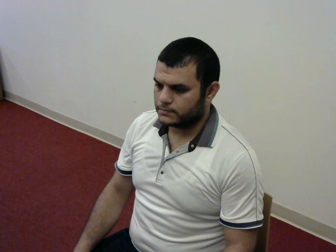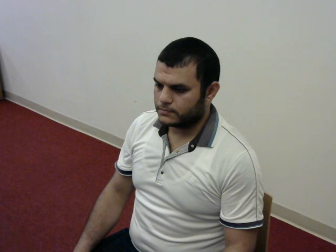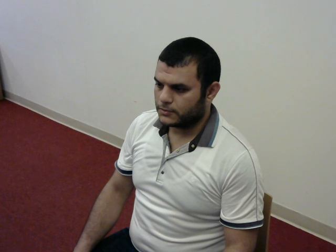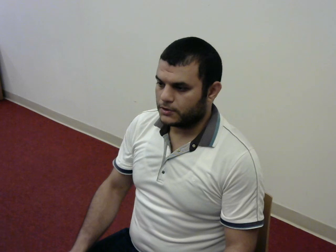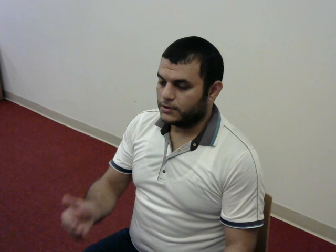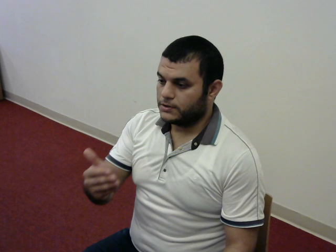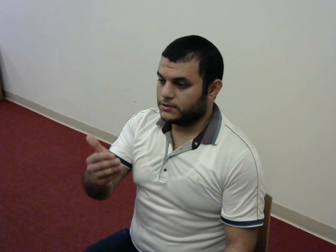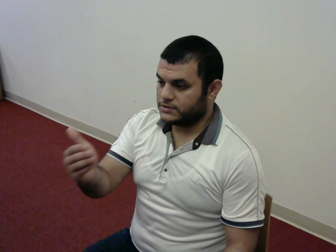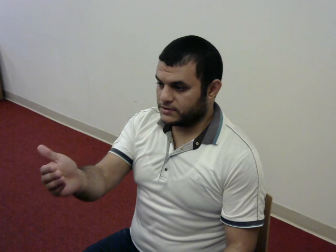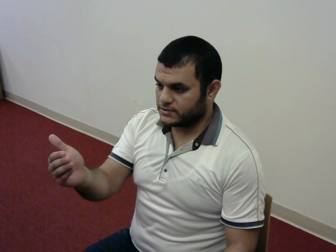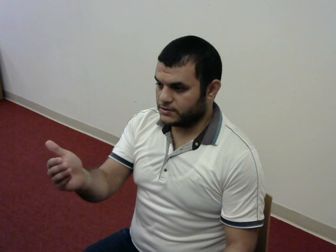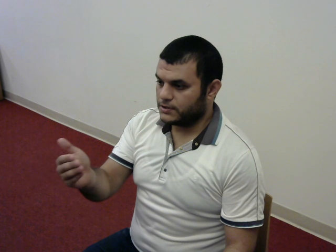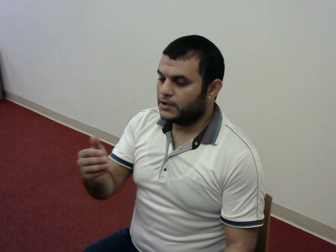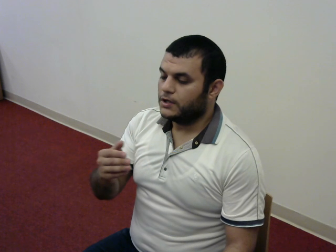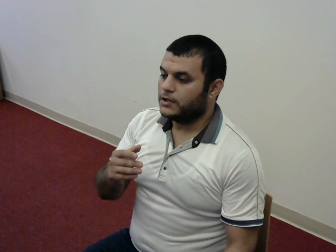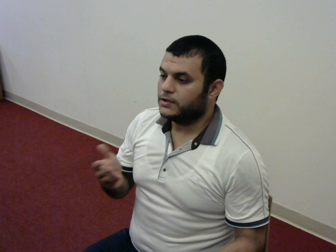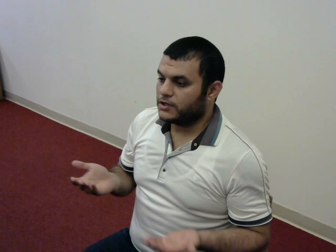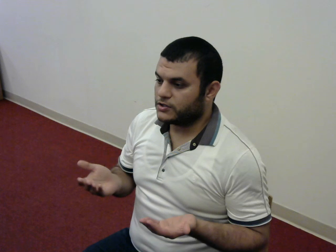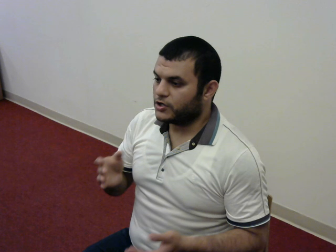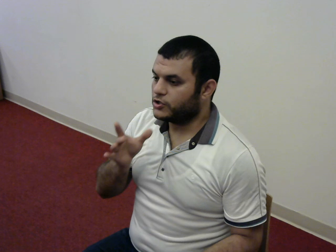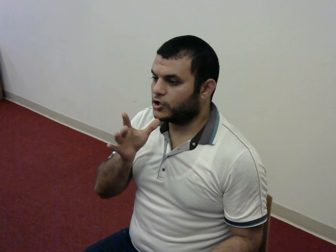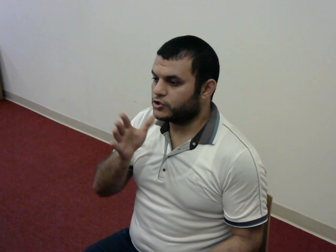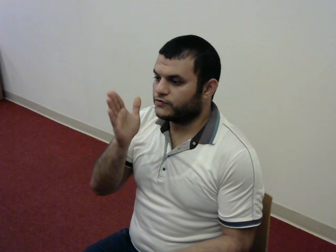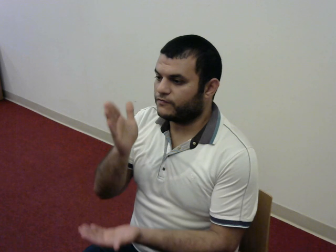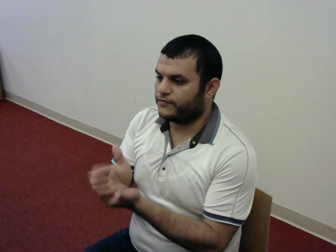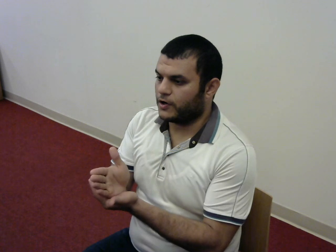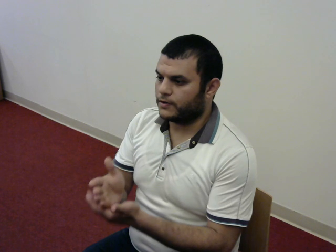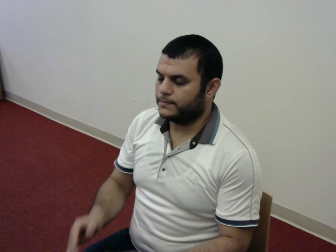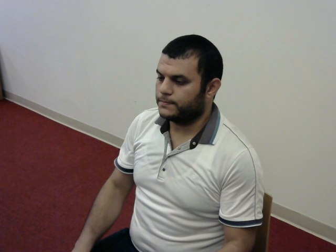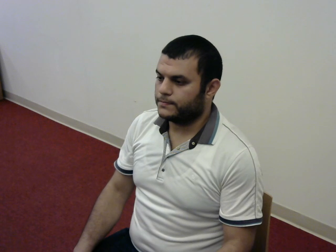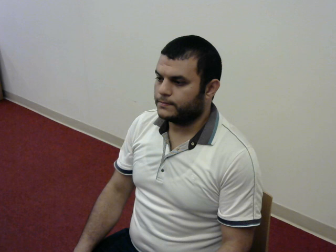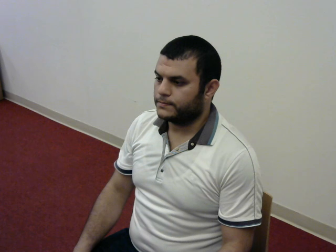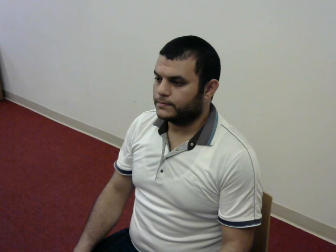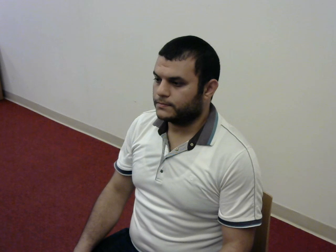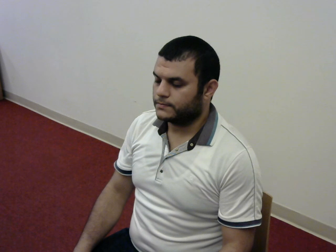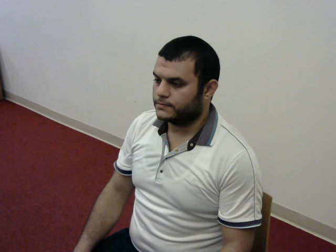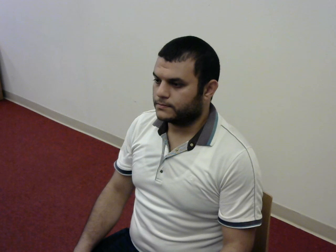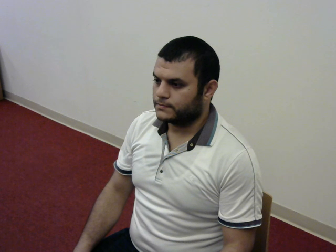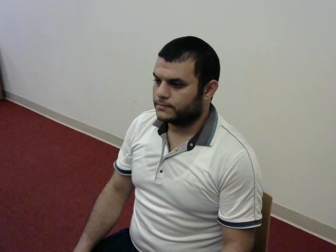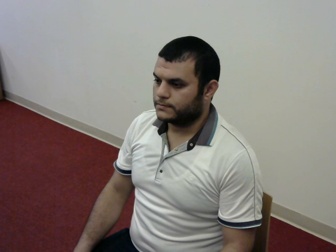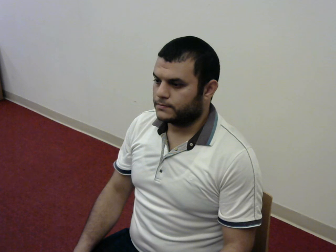Sizin neçə yaşınız var?